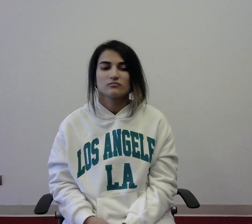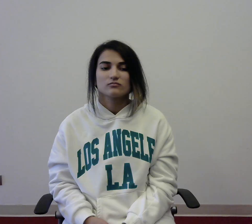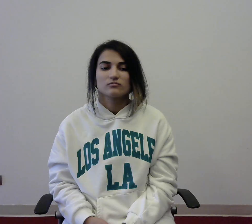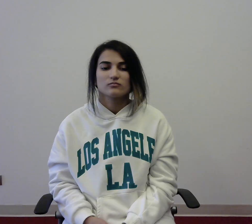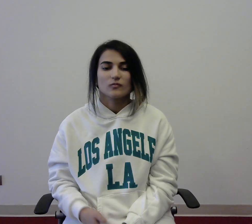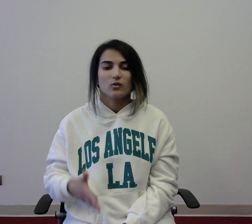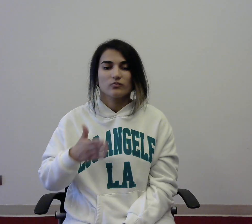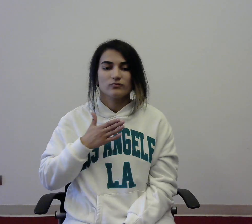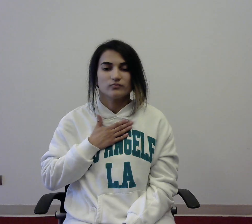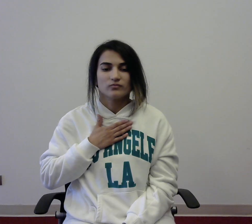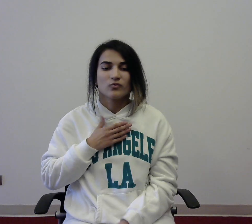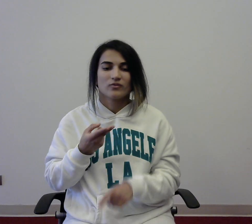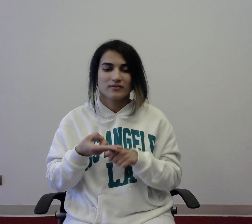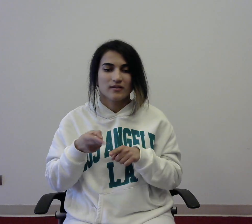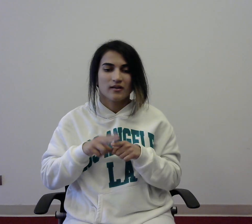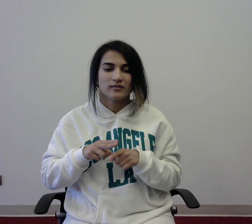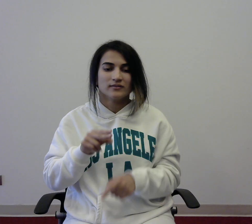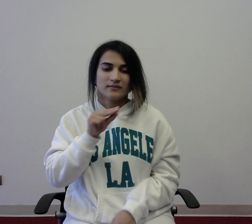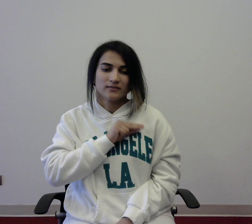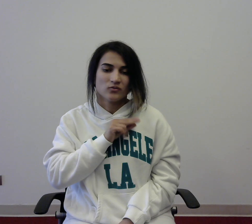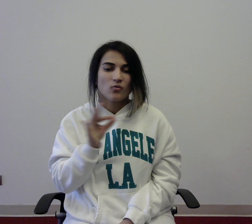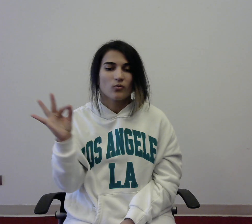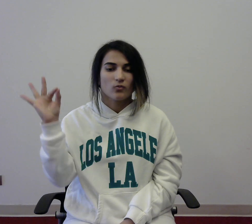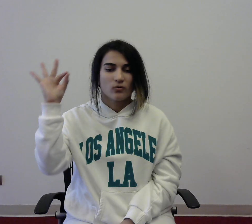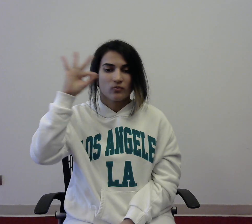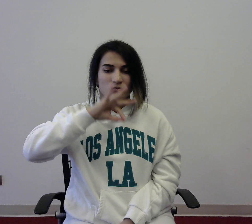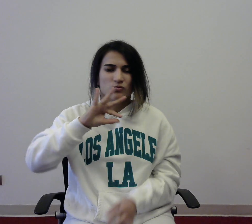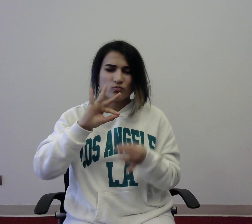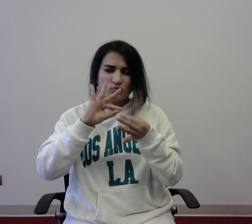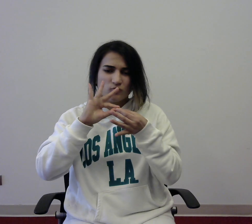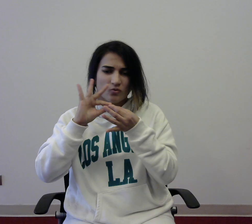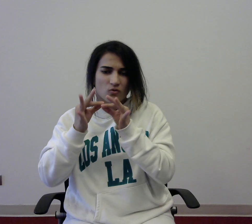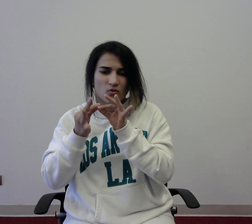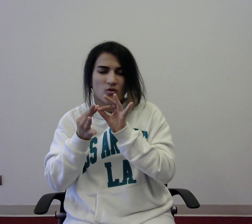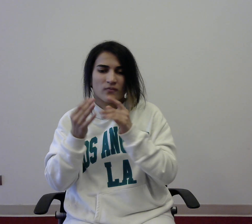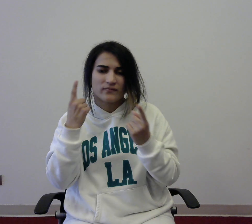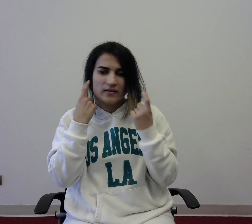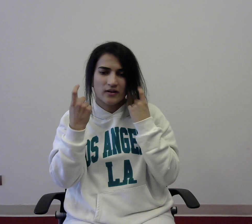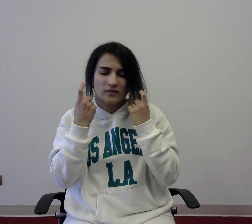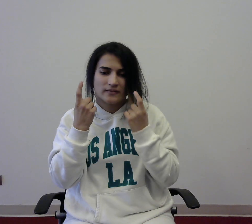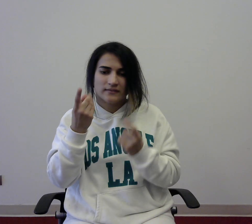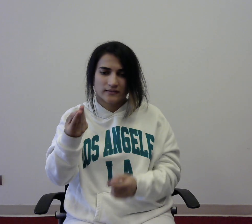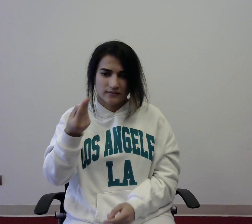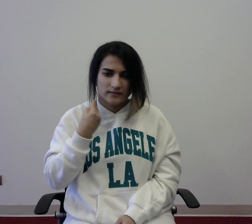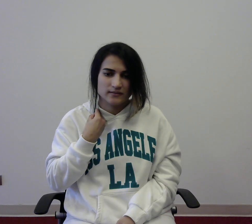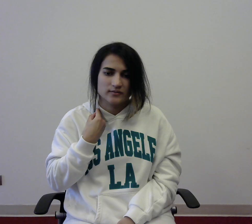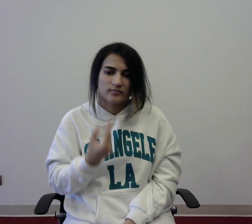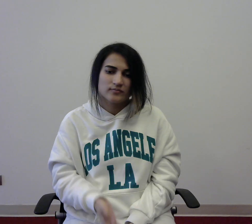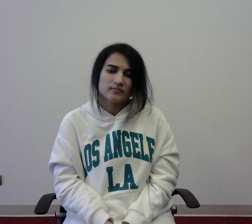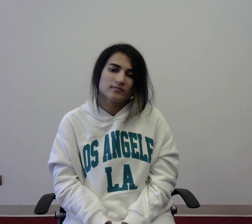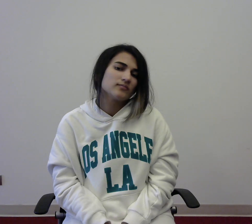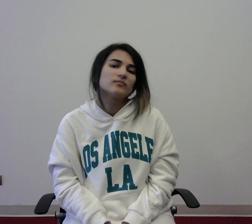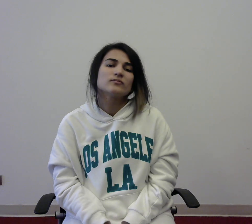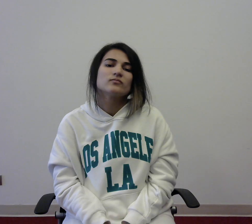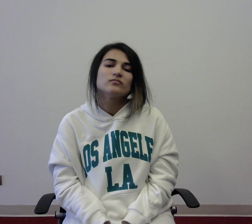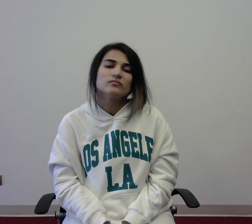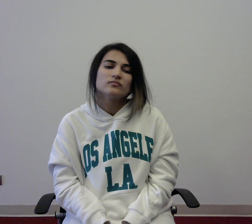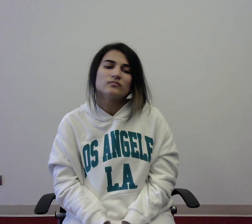Mənə bu iş haqqında ətraflı məlumat verin